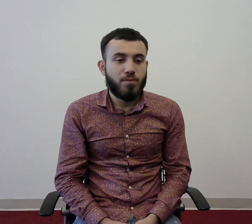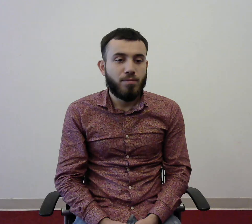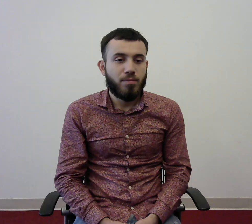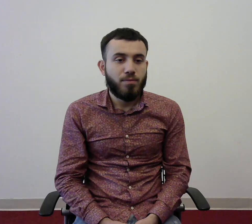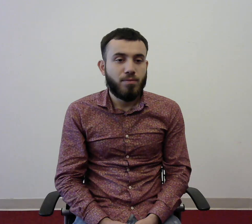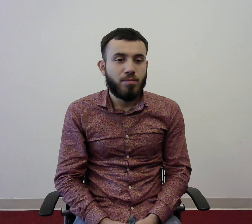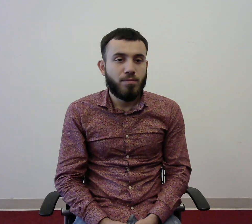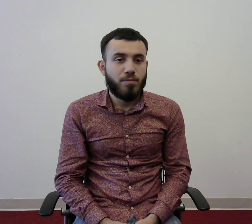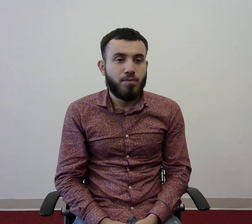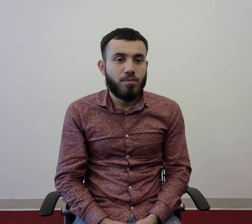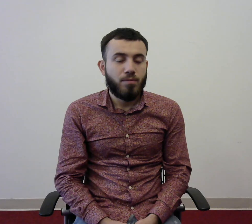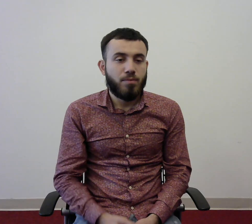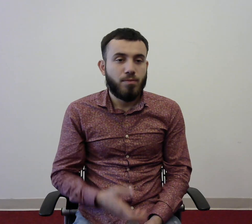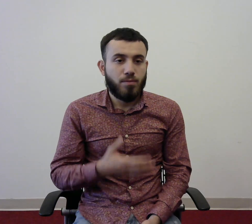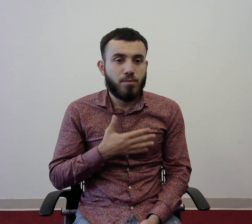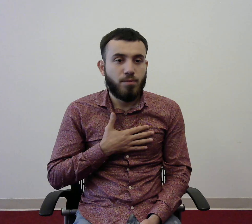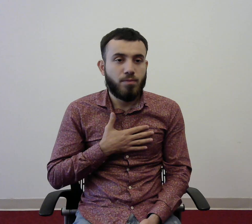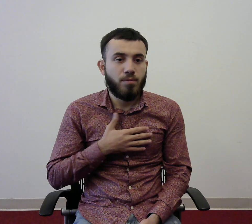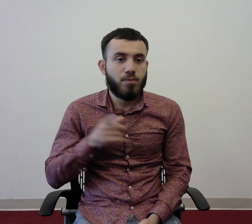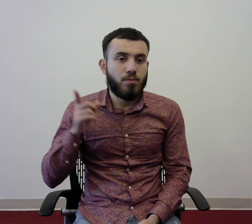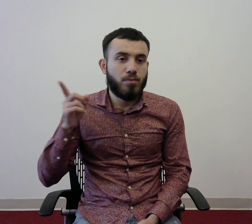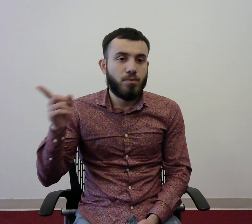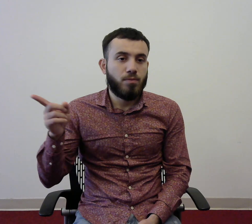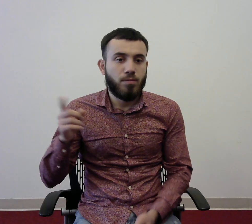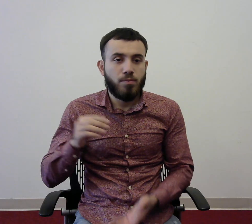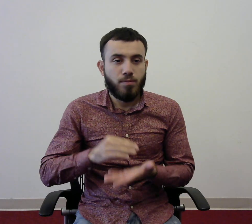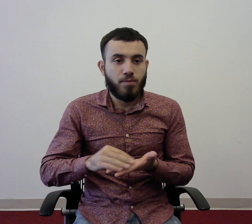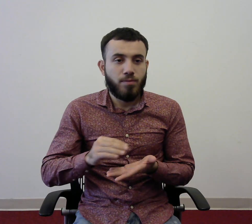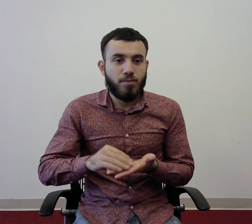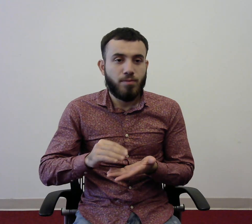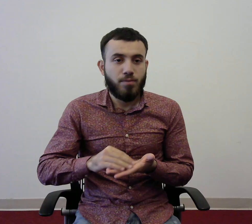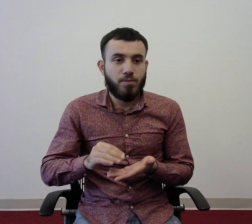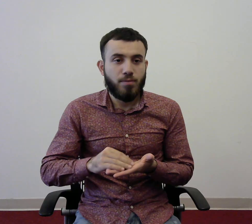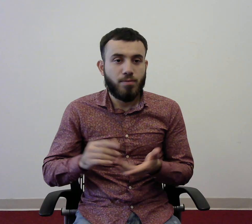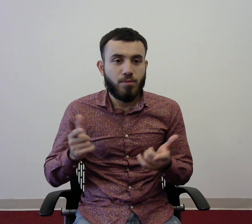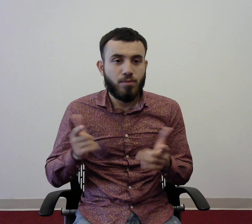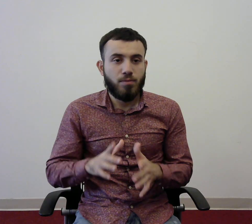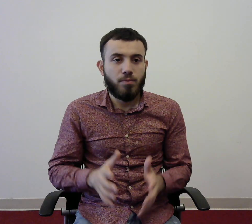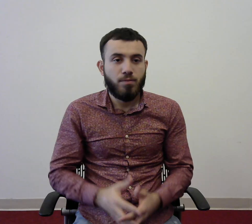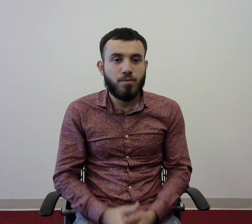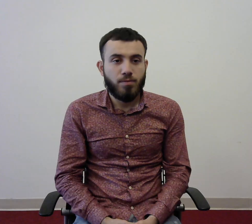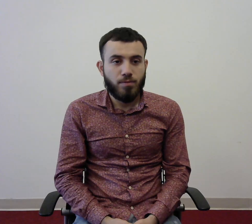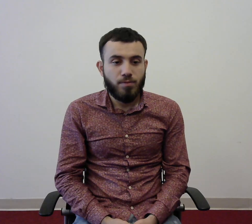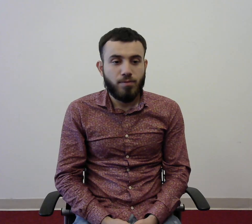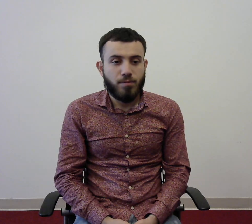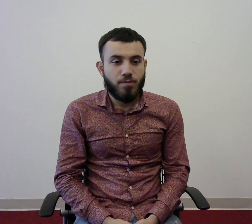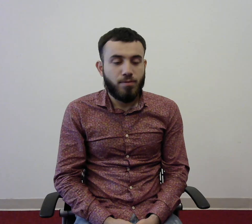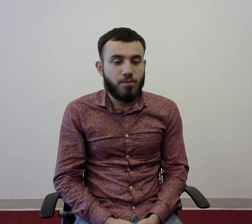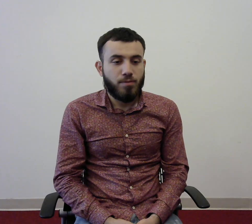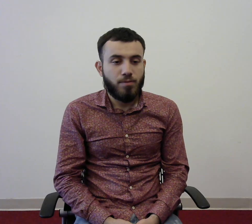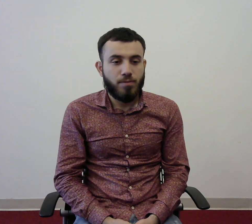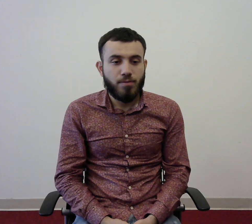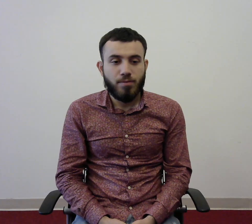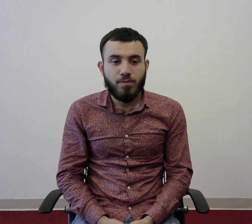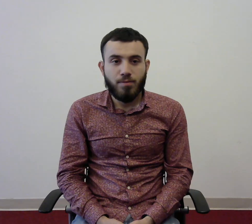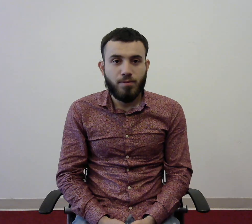Mən onun yazdıqları ilə razı deyiləm